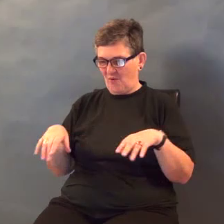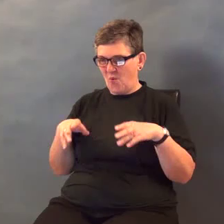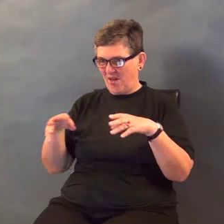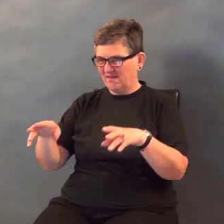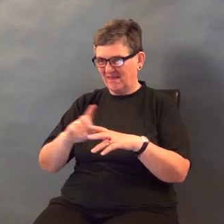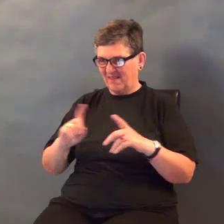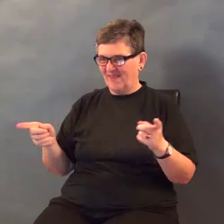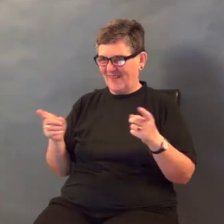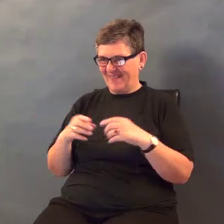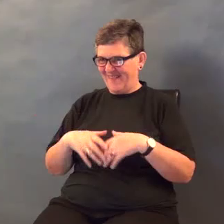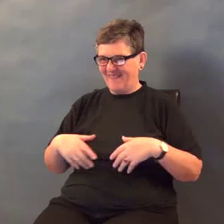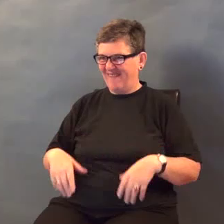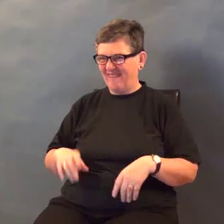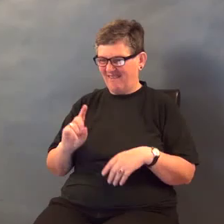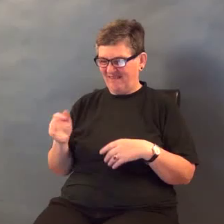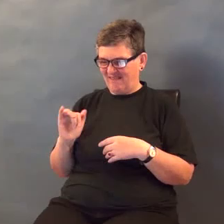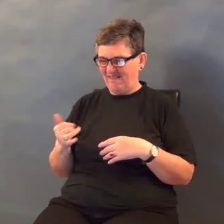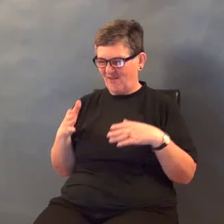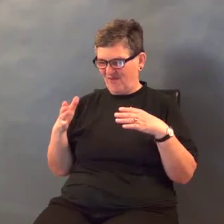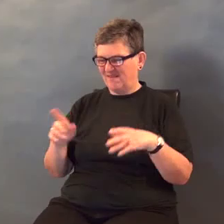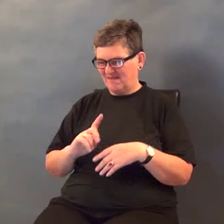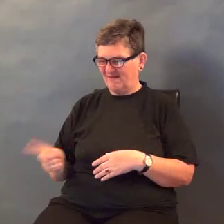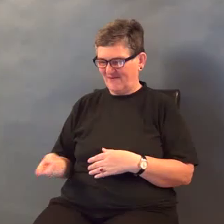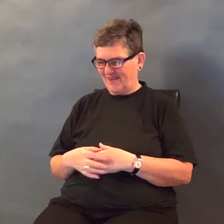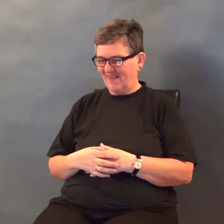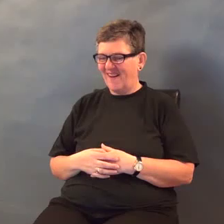Na ulicy nie wolno chodzić w stroju kąpielowym.